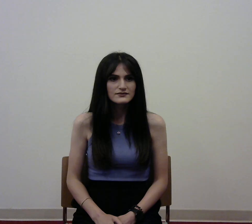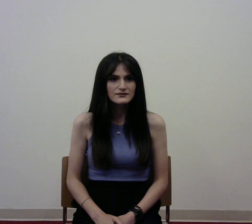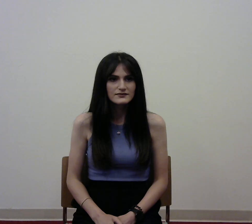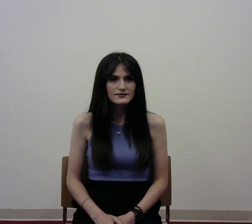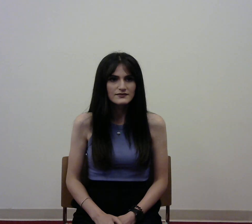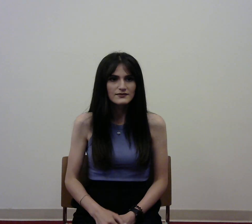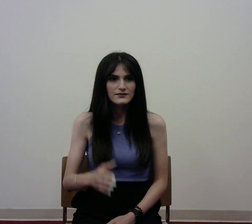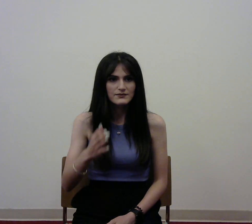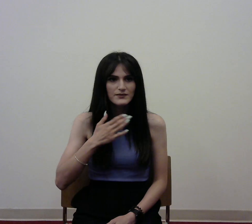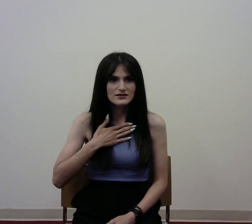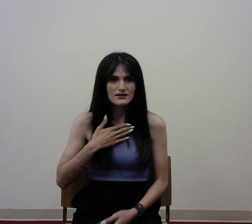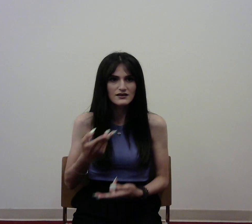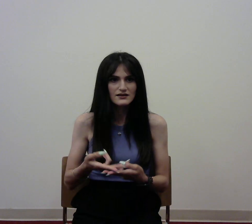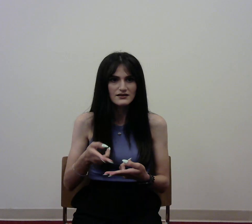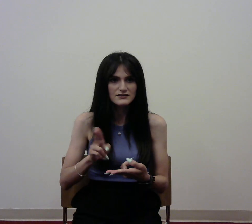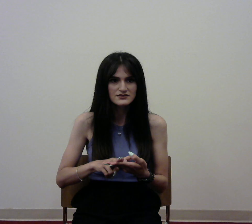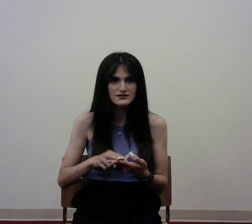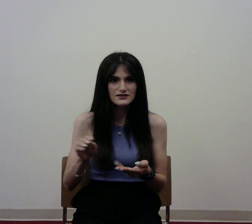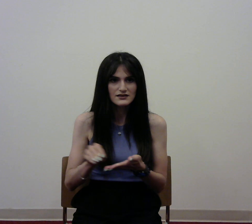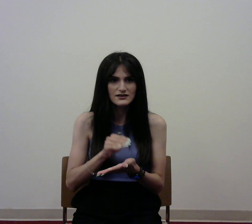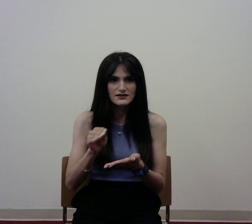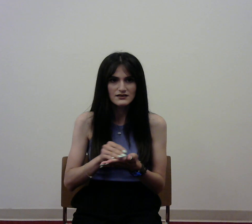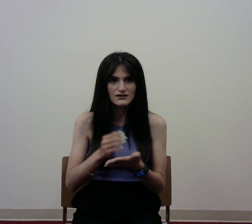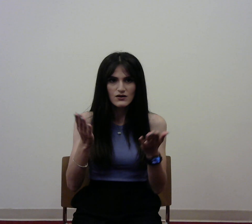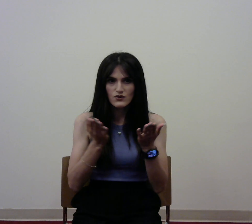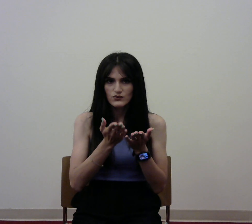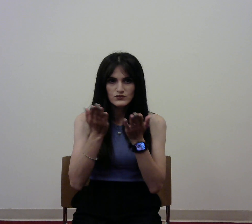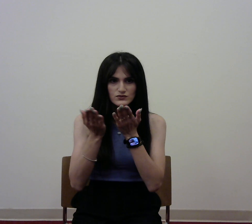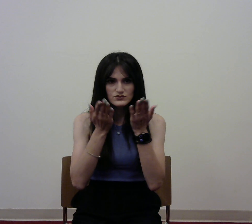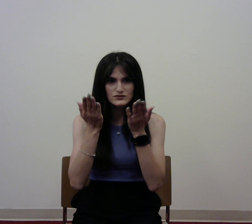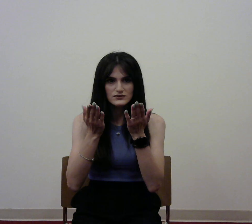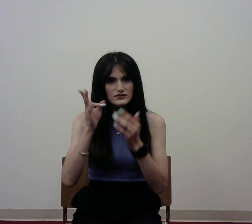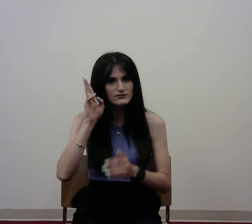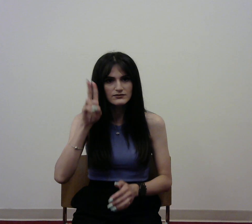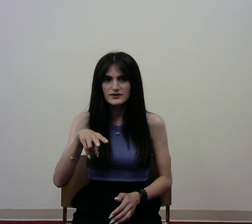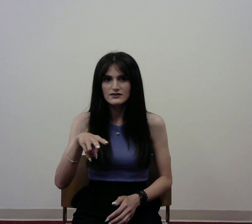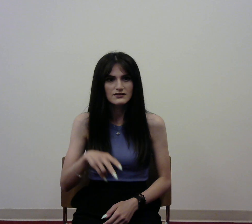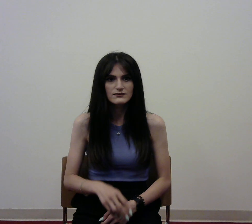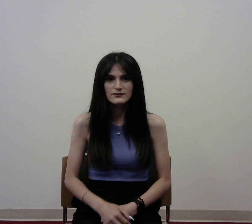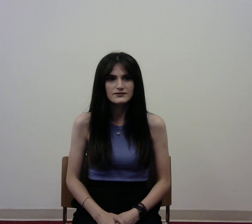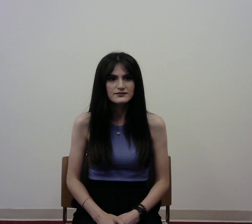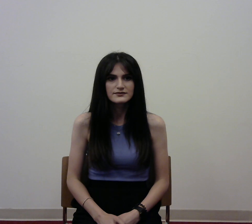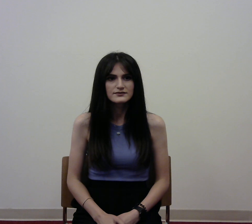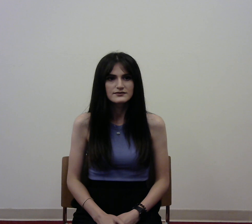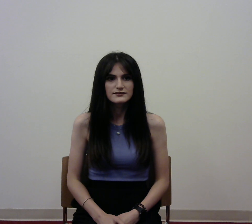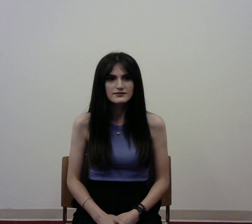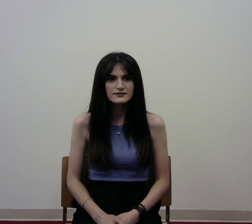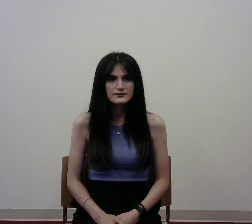Mən bu yazını oxuya bilmirəm